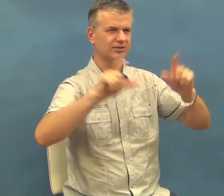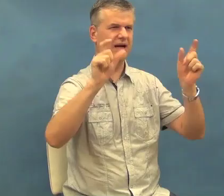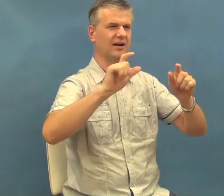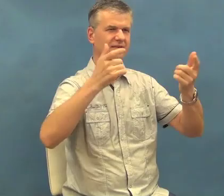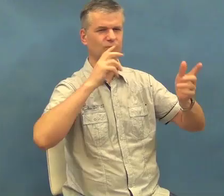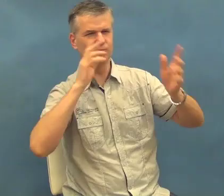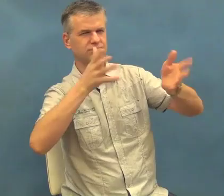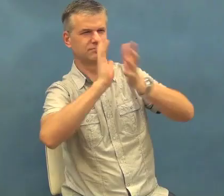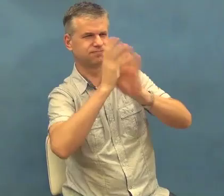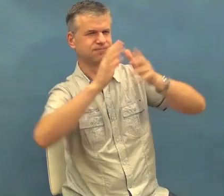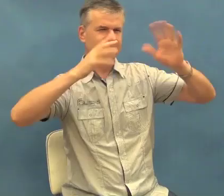Migają, rozmawiają, imprezują.